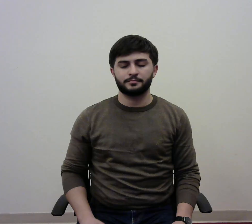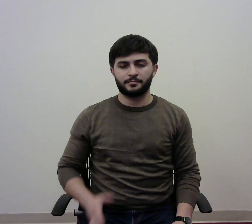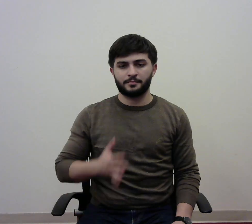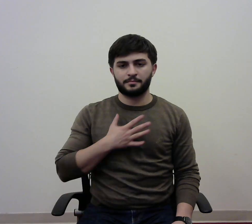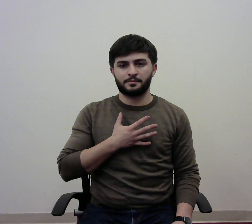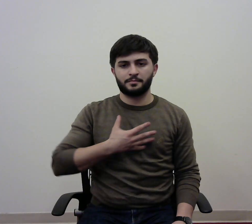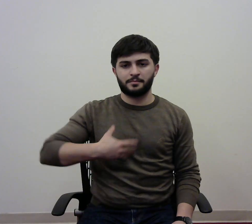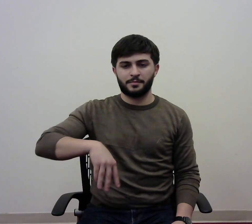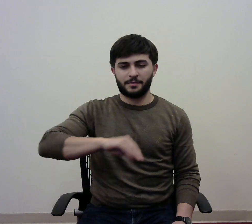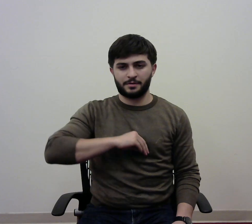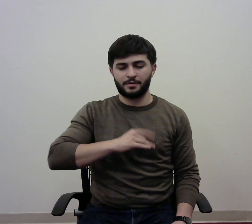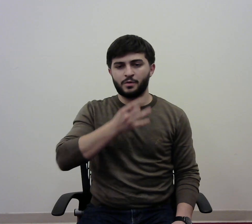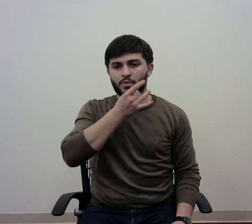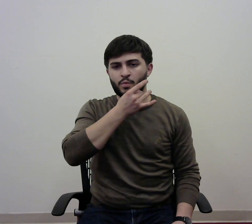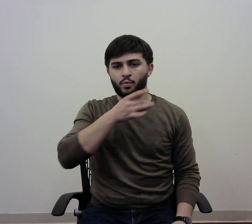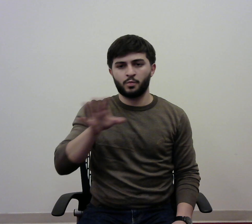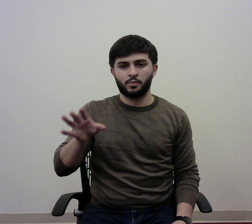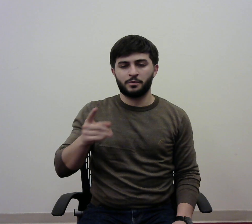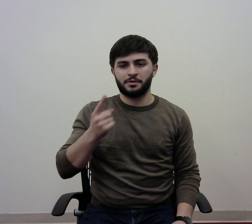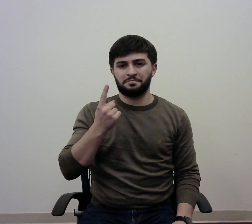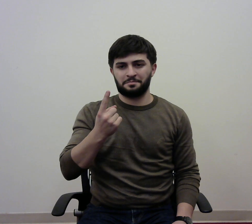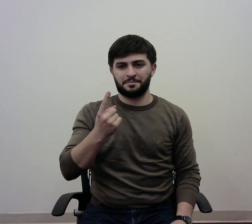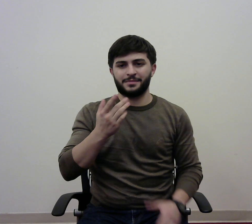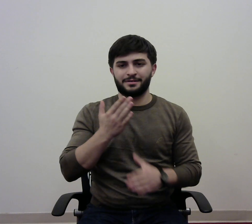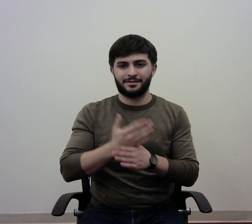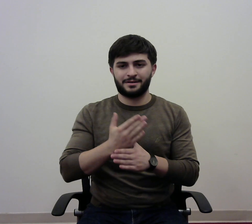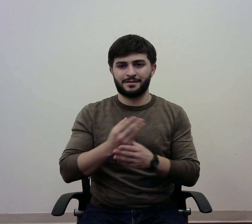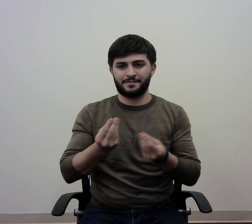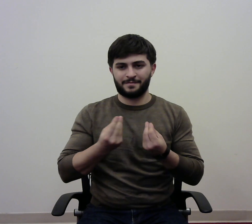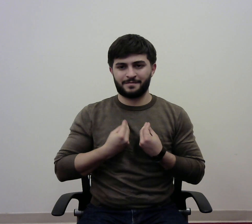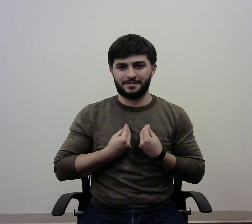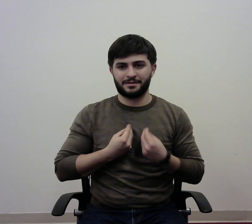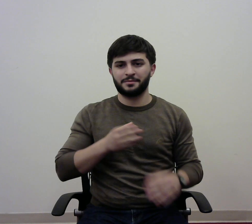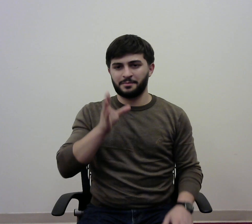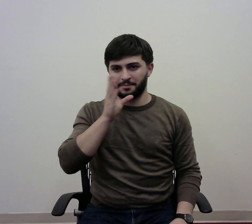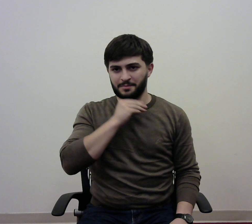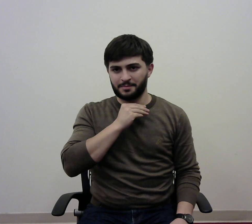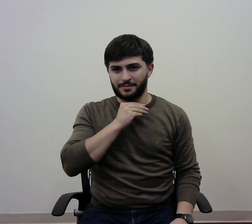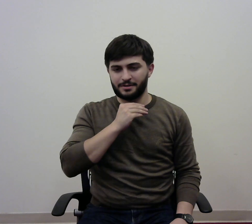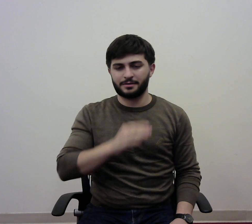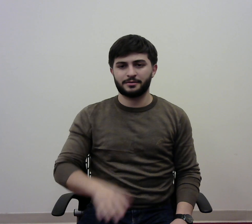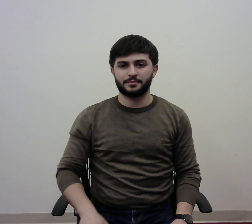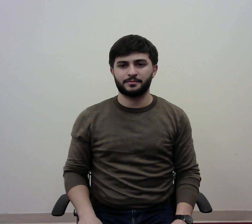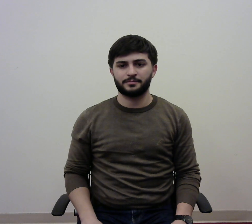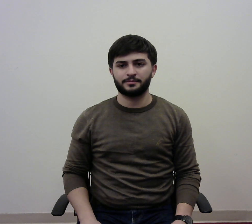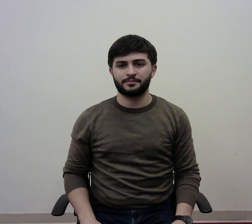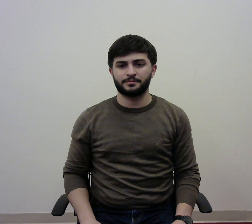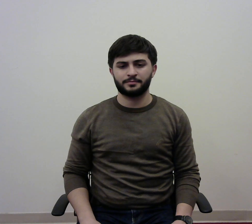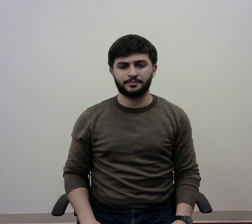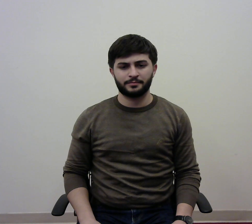Bizə hər hansı bir yardım düşürmü?